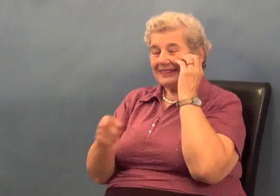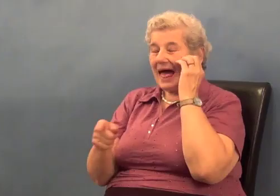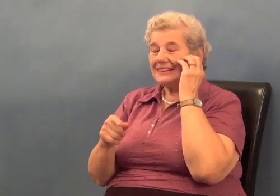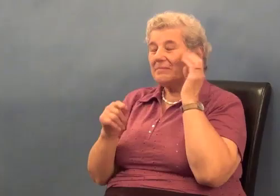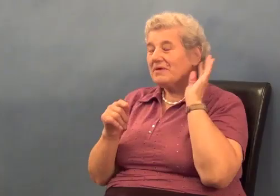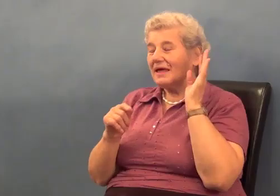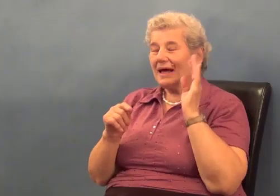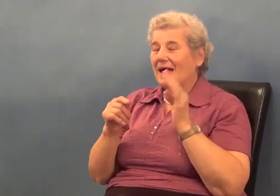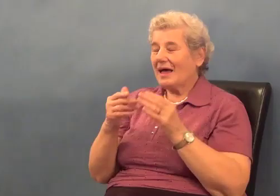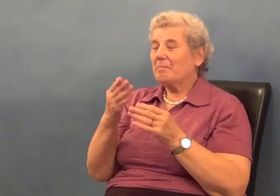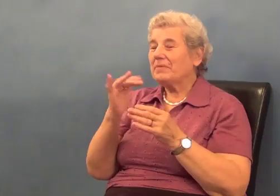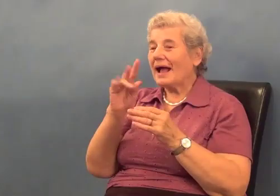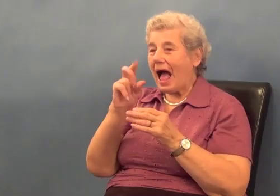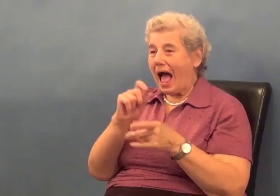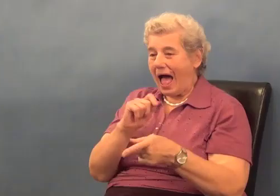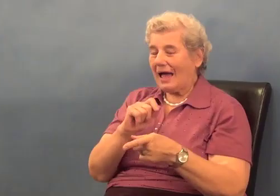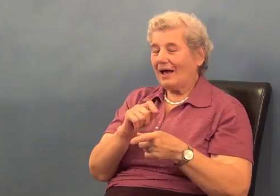Ten miś Miki.